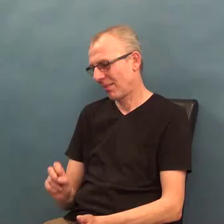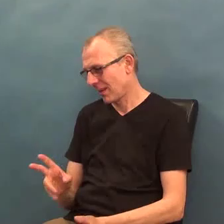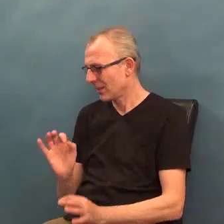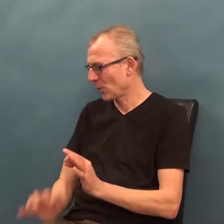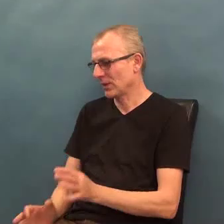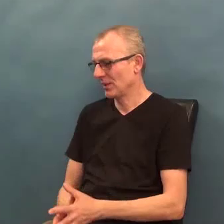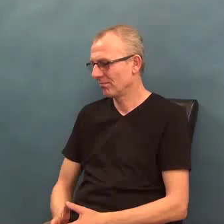Tak, dokładnie.